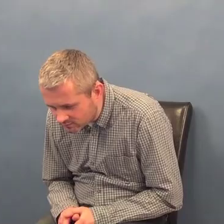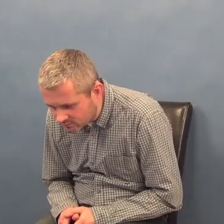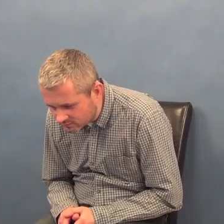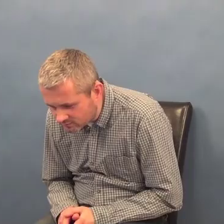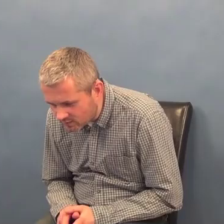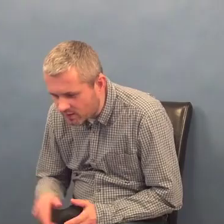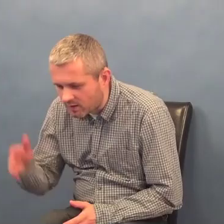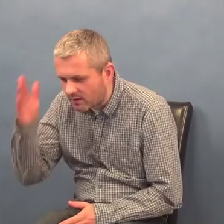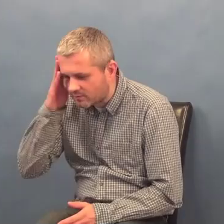Wiem, wiem, wiem.